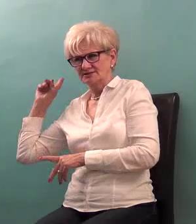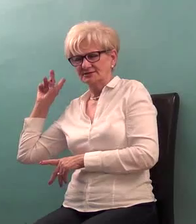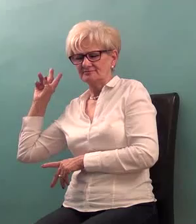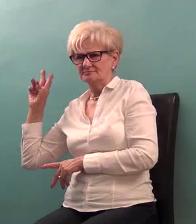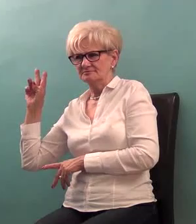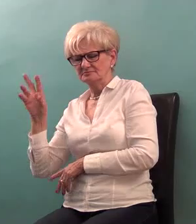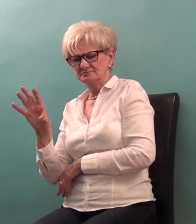Przygląda mu się.